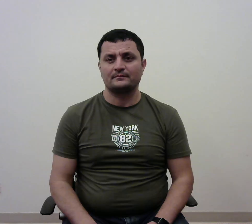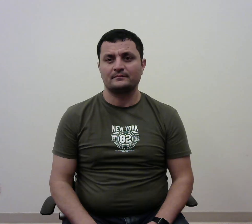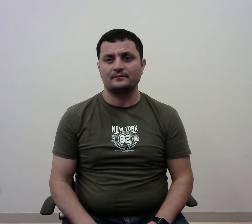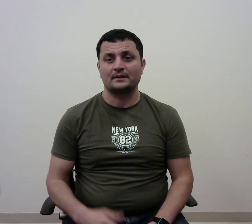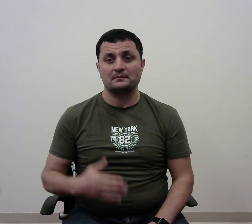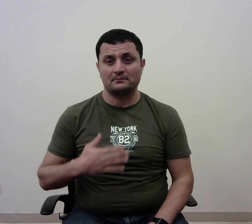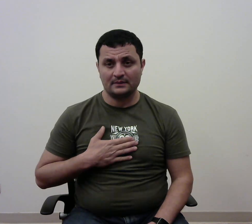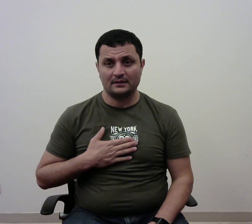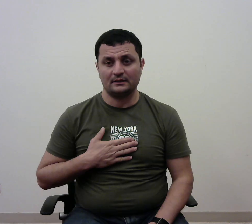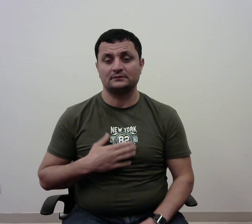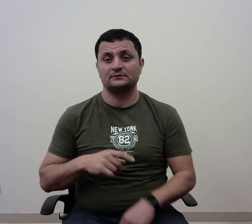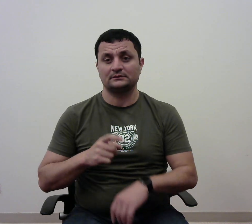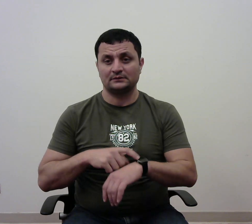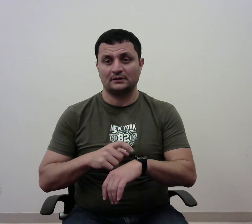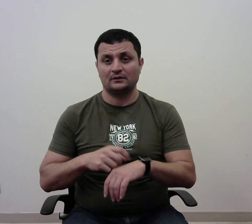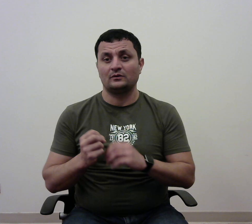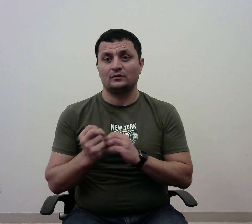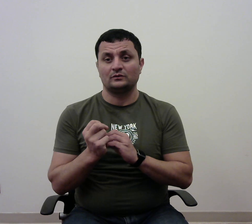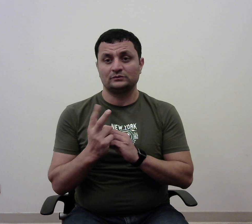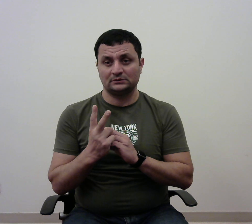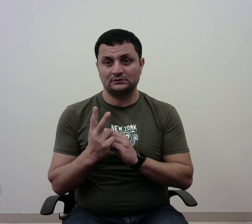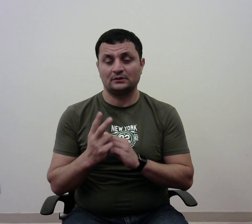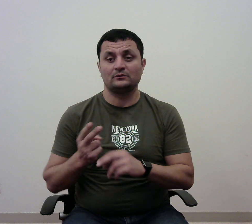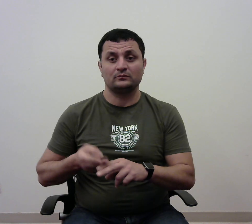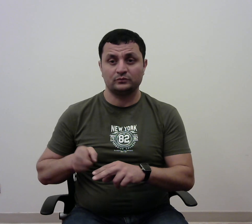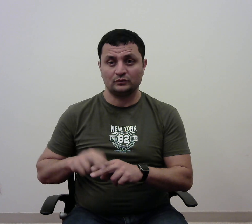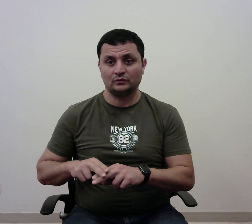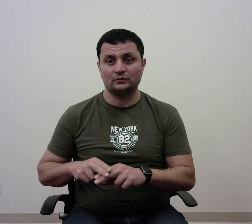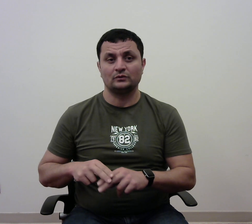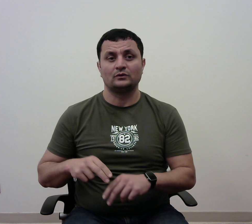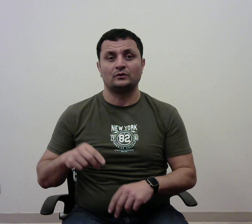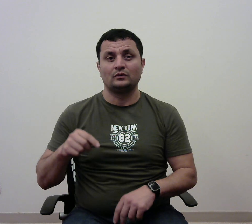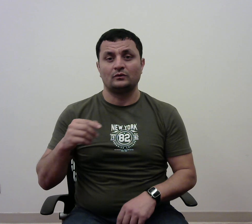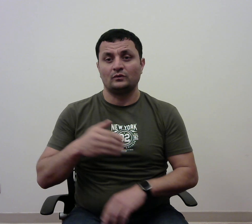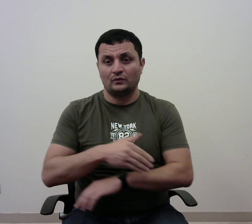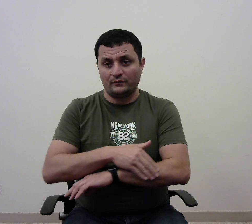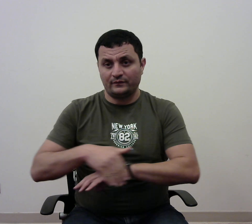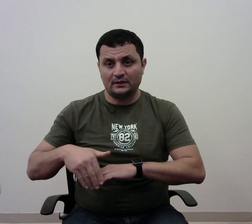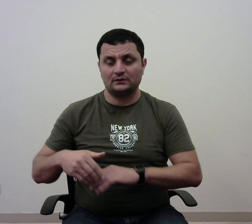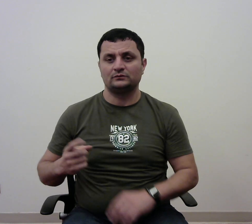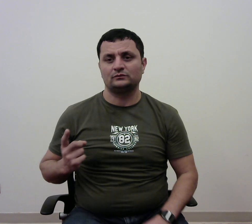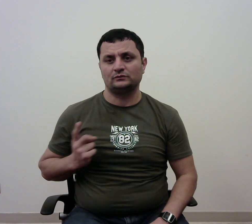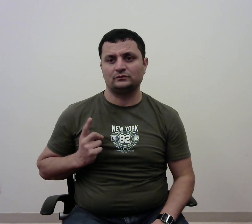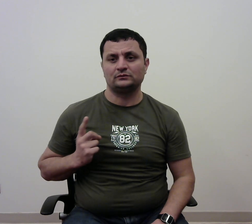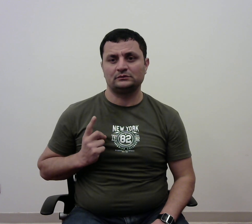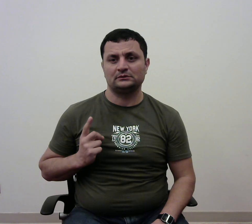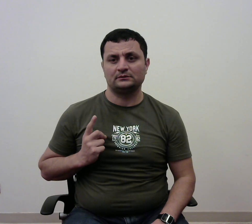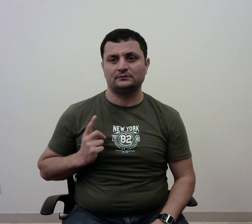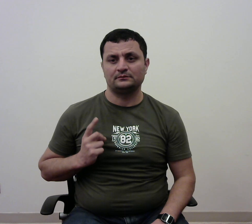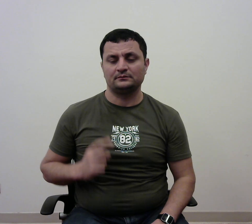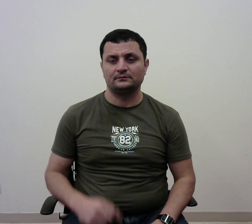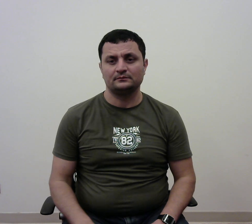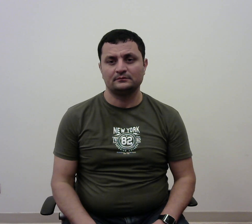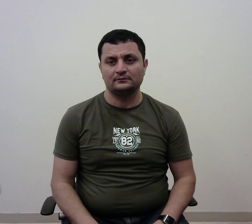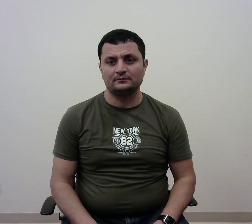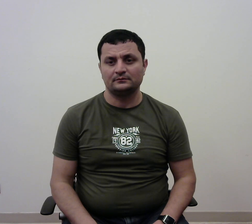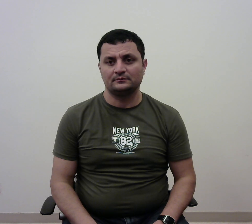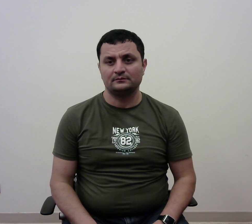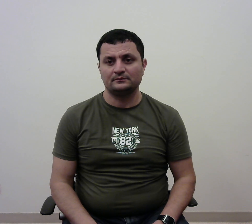Mən saat 12-də bu ünvanda olmalıyam